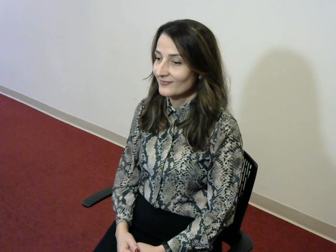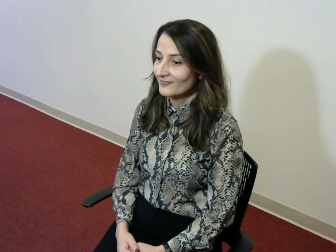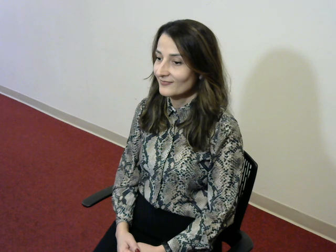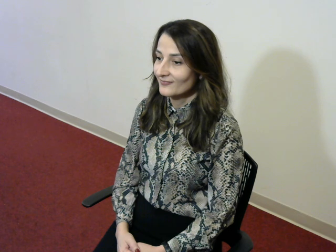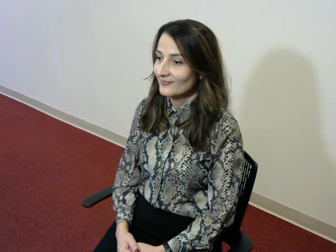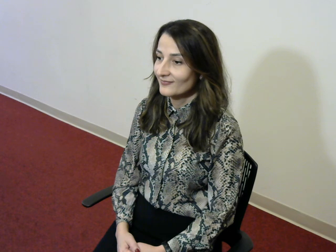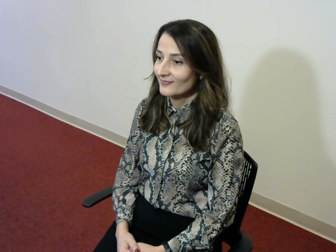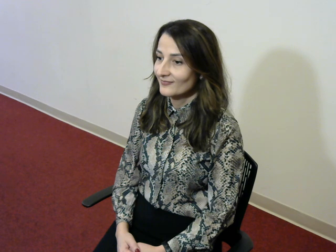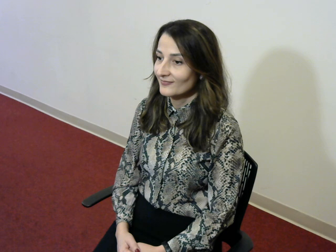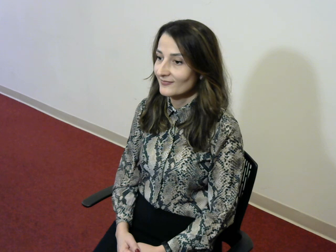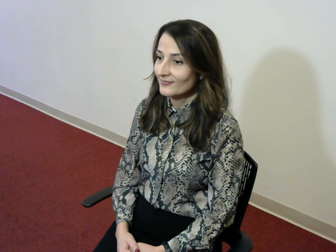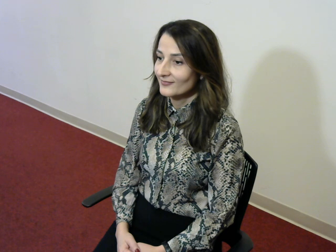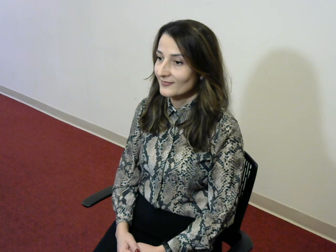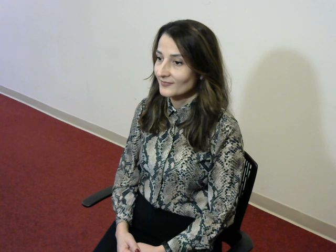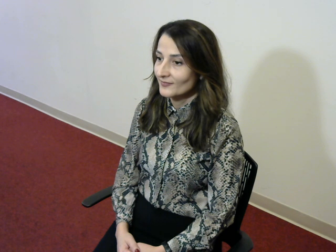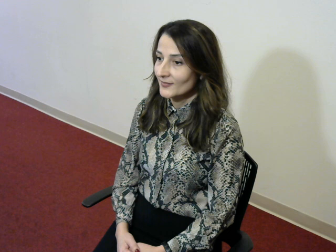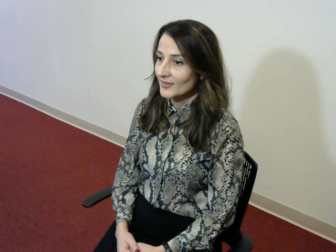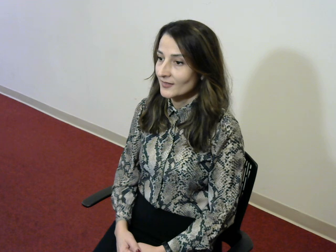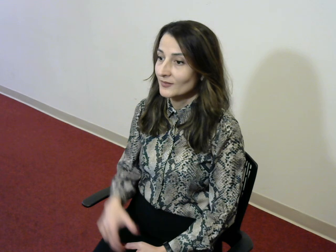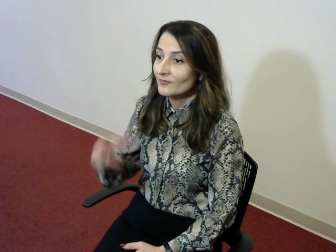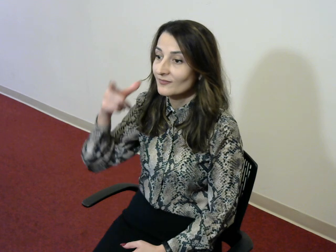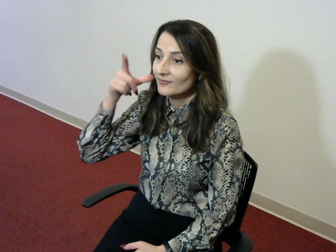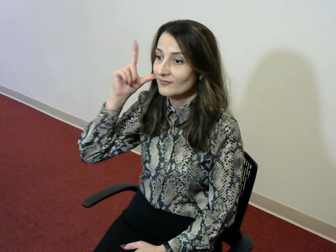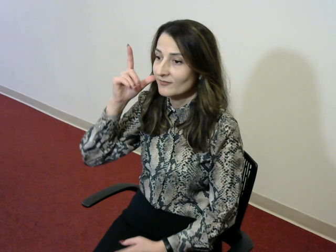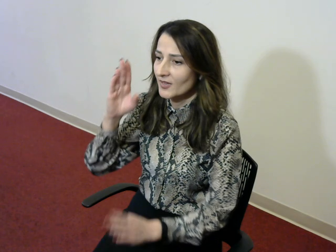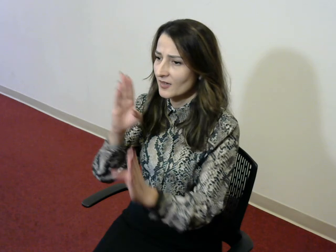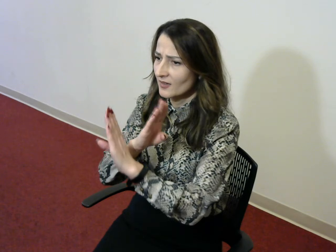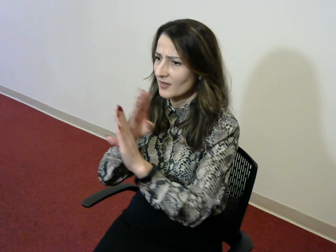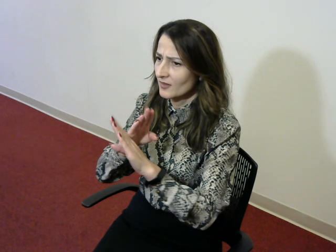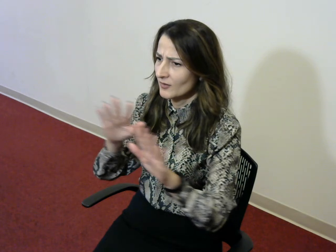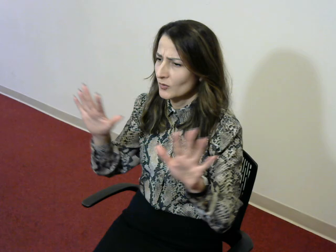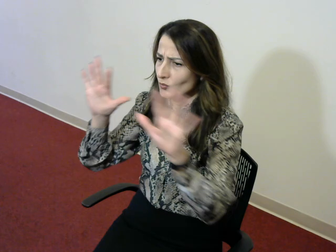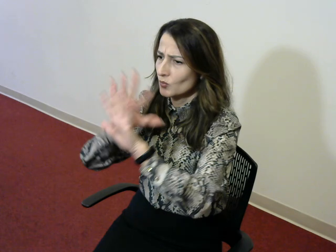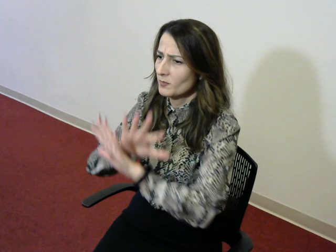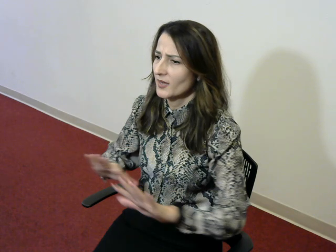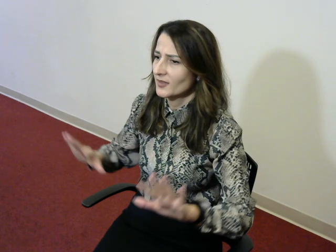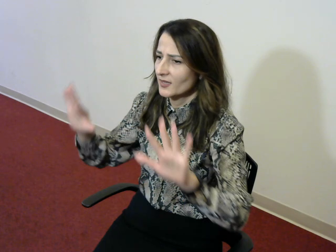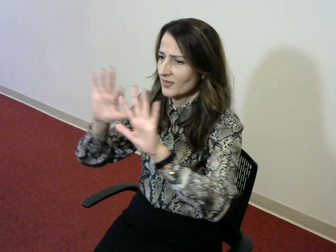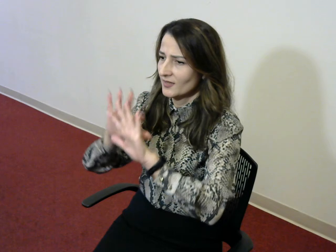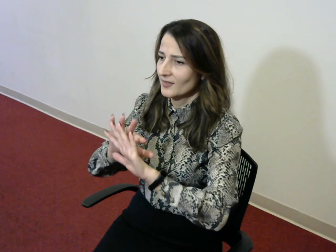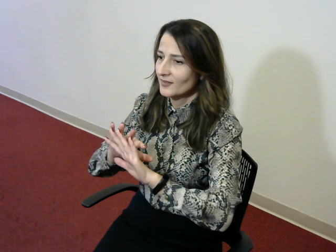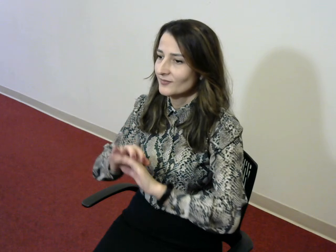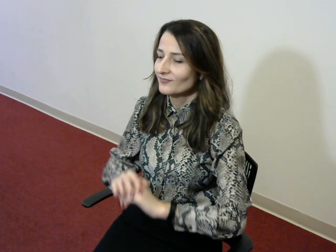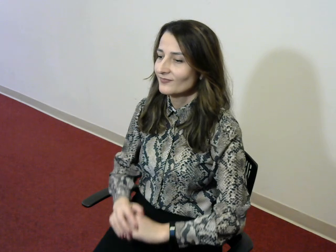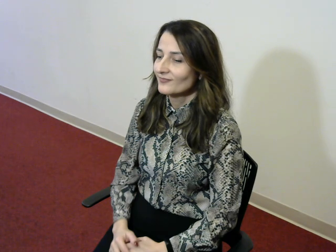Srağagün hava dumanlı idi